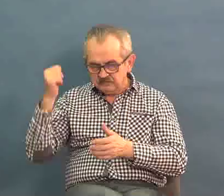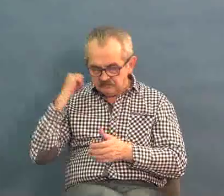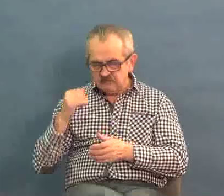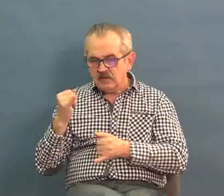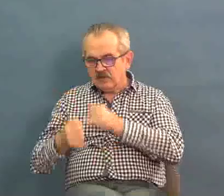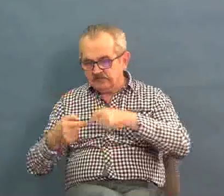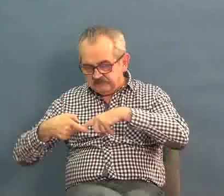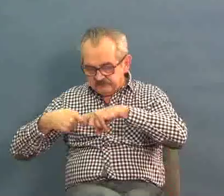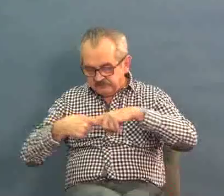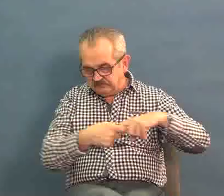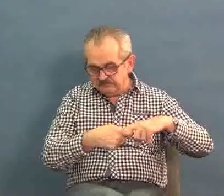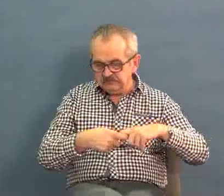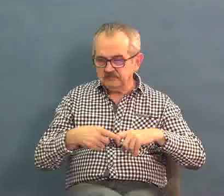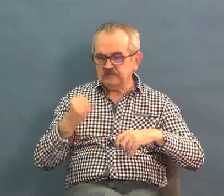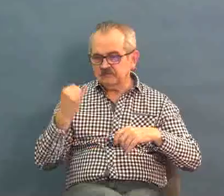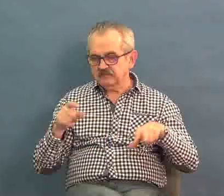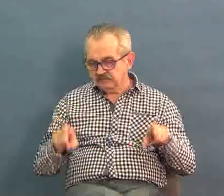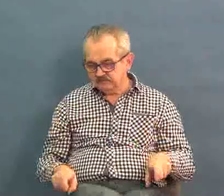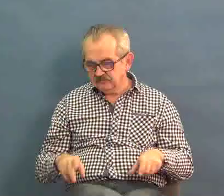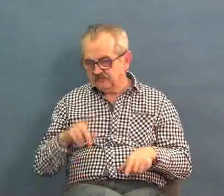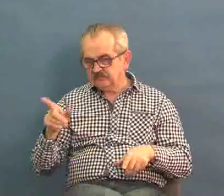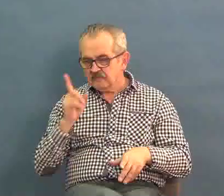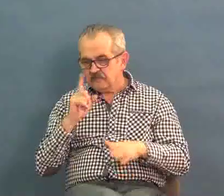Na trzecim obrazku jest rower, który ciągnie wózek dziecięcy, a w nim siedzi dziecko.